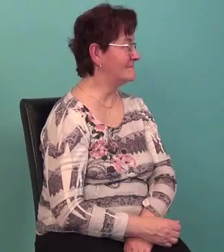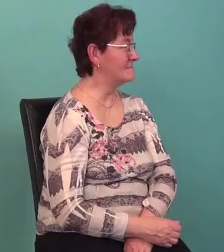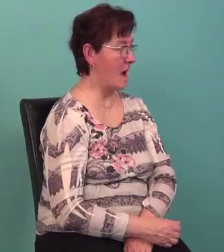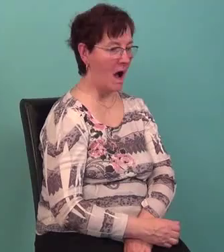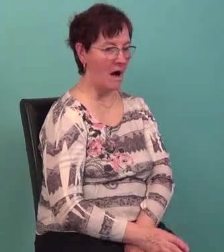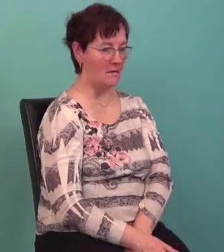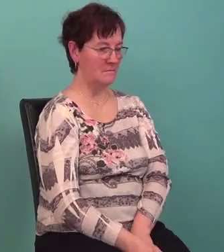Olsztyn.